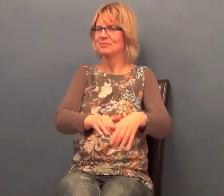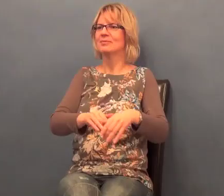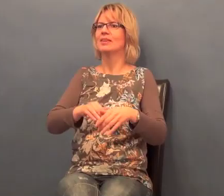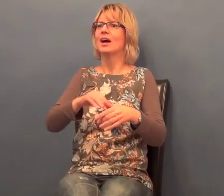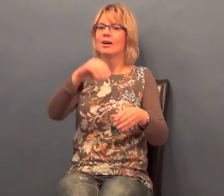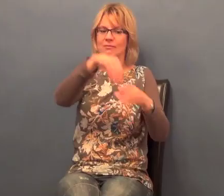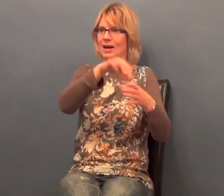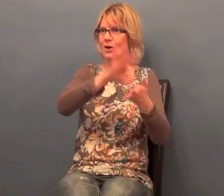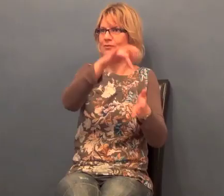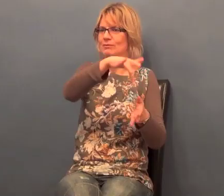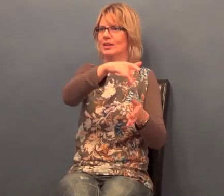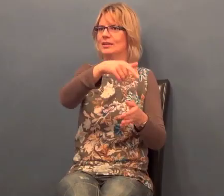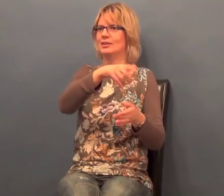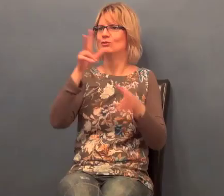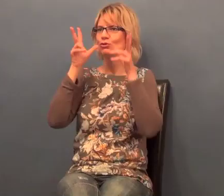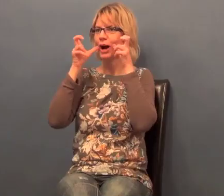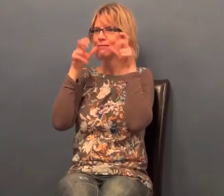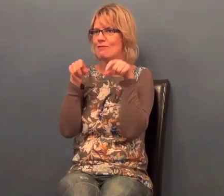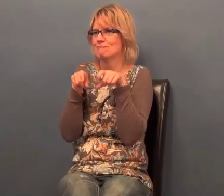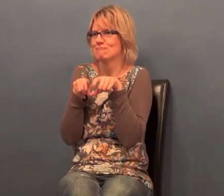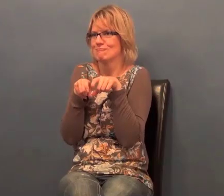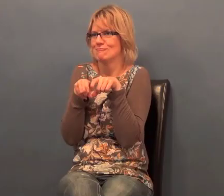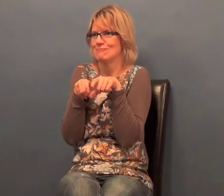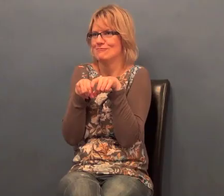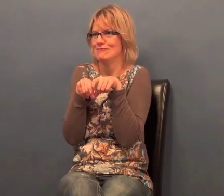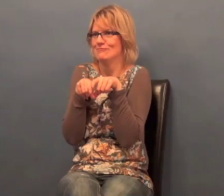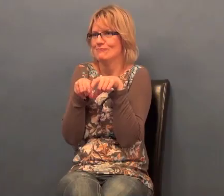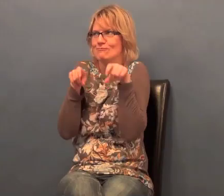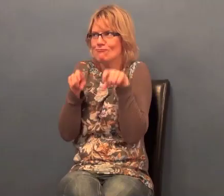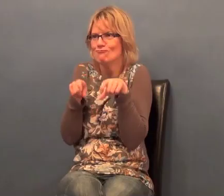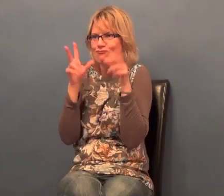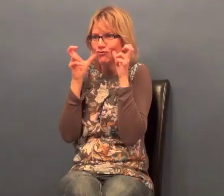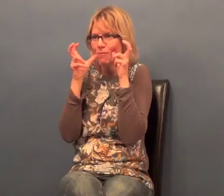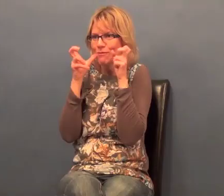A w środku siedzi skulona żaba.